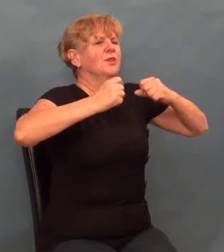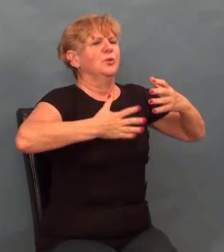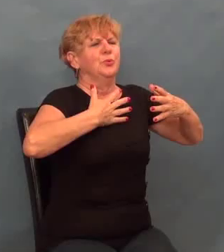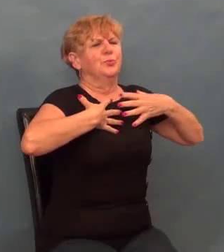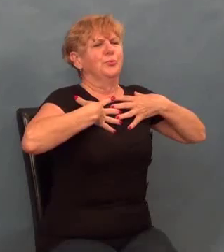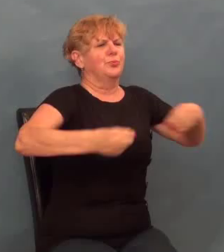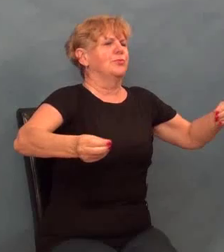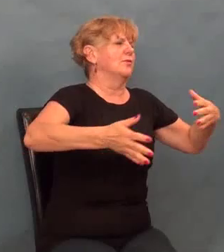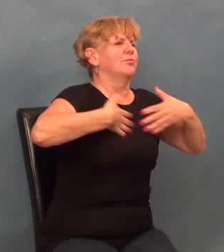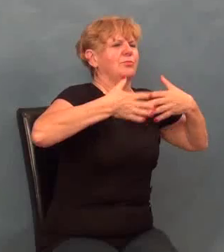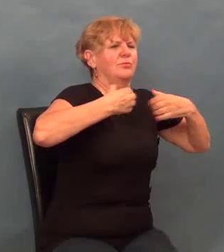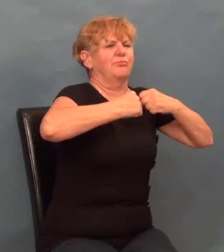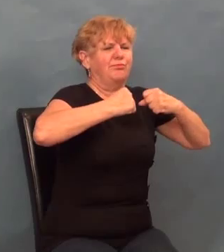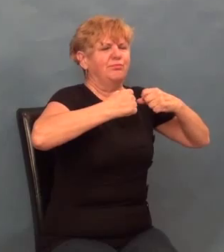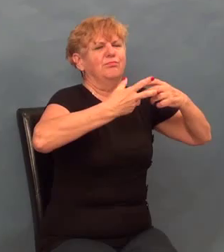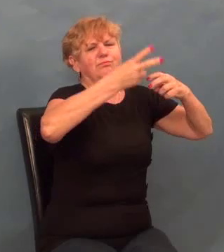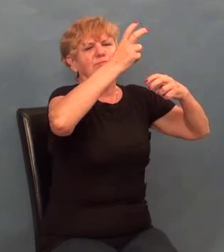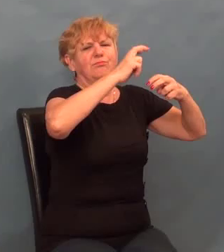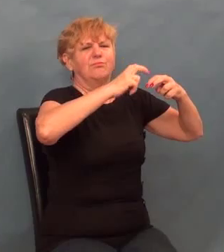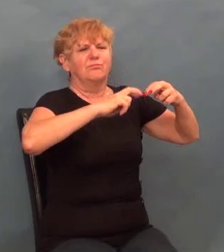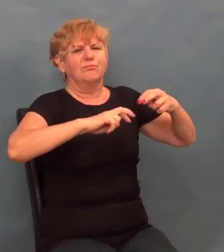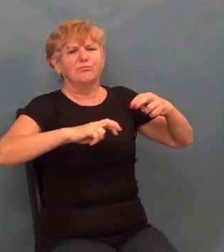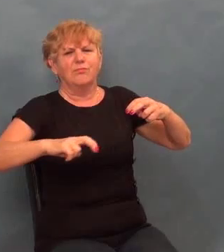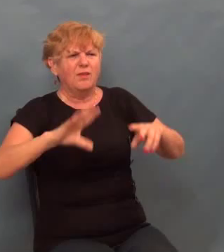Czuł się dobrze, przeciągnął się i zszedł na dół.